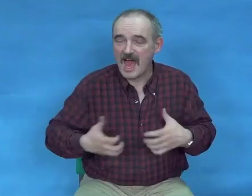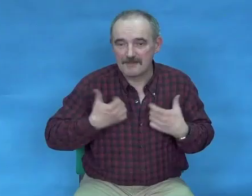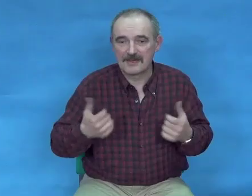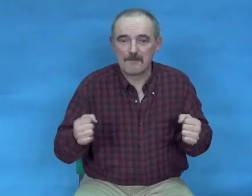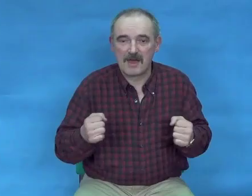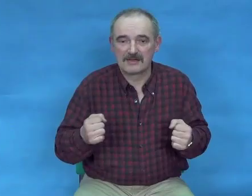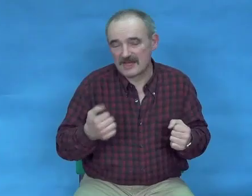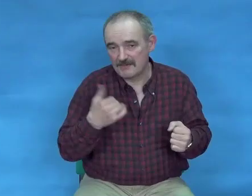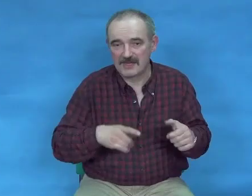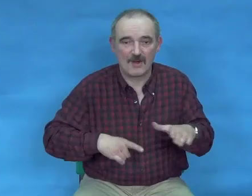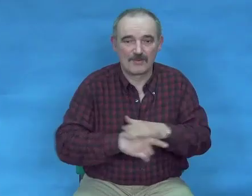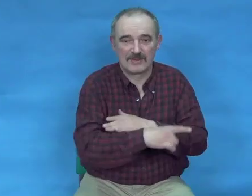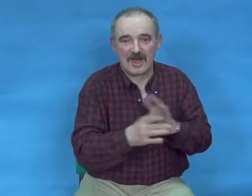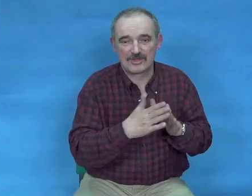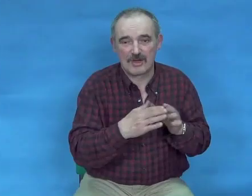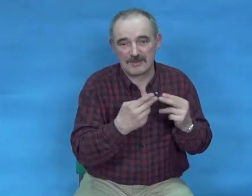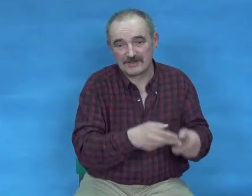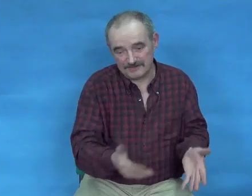Żeby ktoś się przestraszył i uciekł z powrotem do domu.